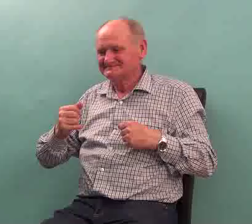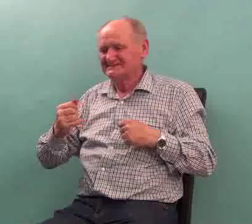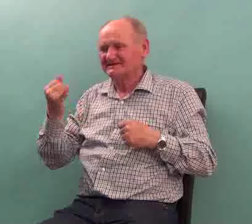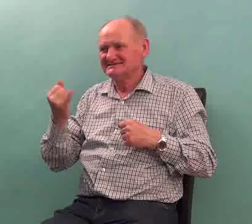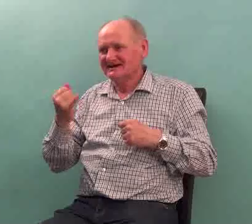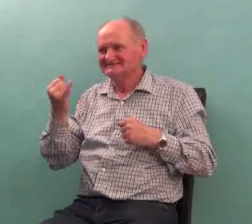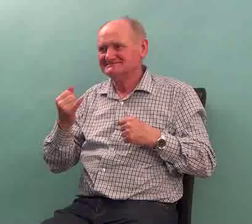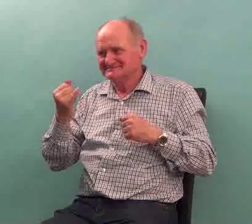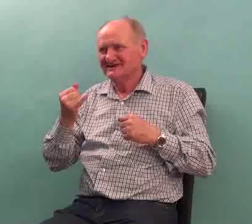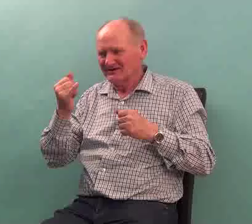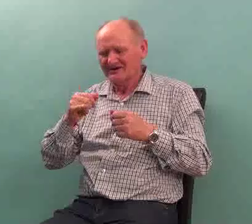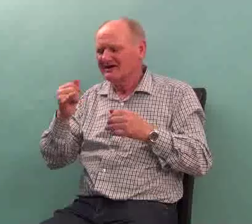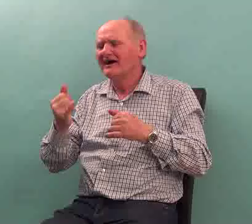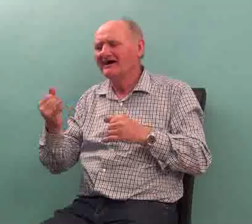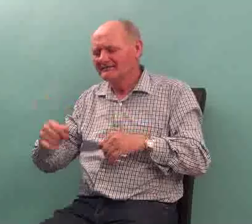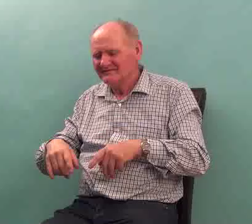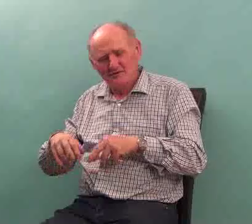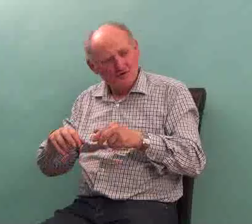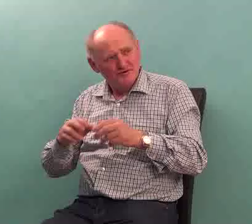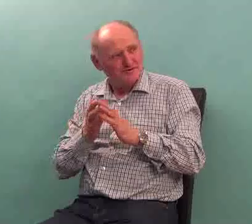Dziecko zaciera dłonie.